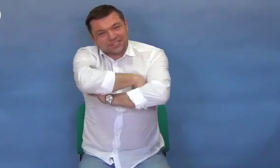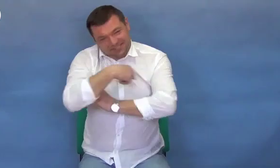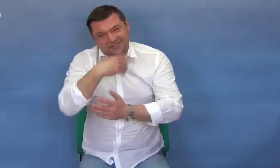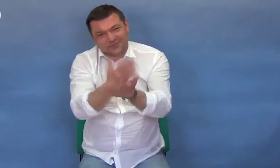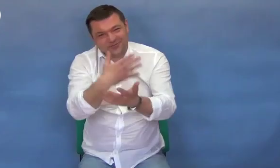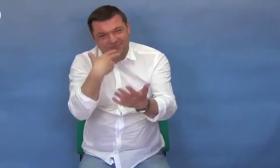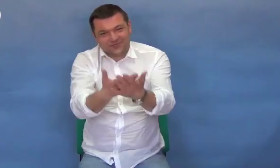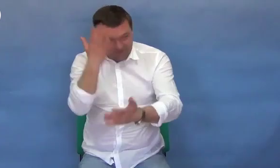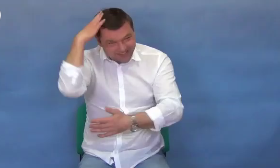Ja już opowiedziałem, wiesz...